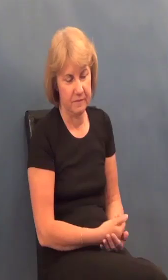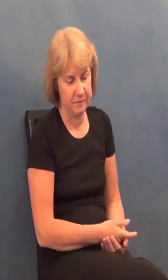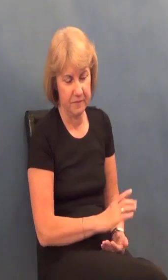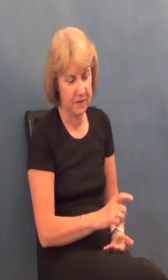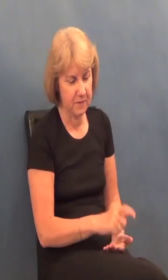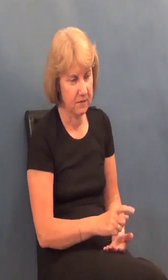Bez pasów, tak.